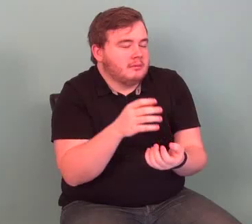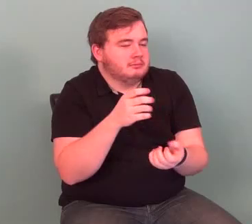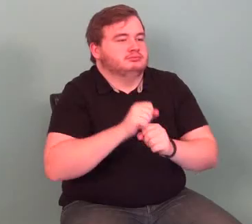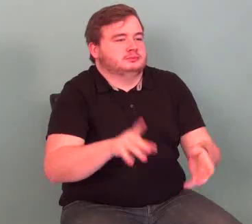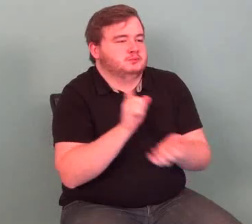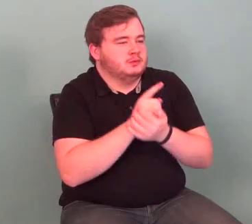Udaje się mu wyswobodzić.